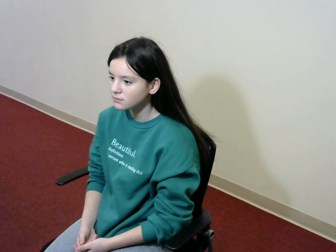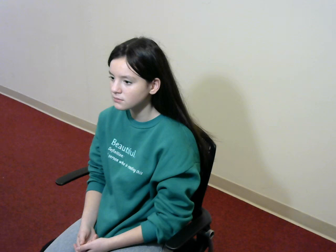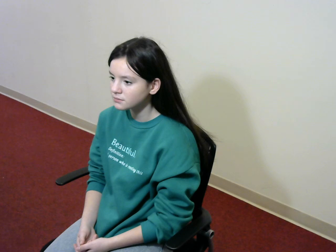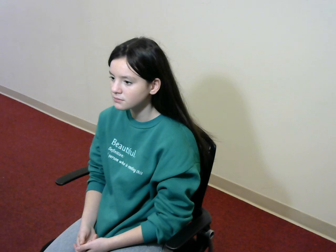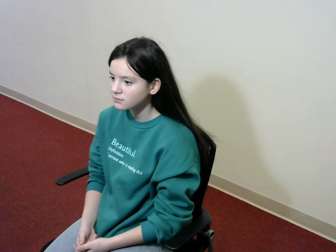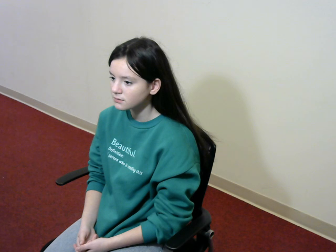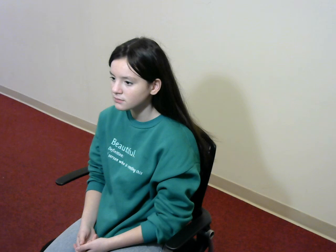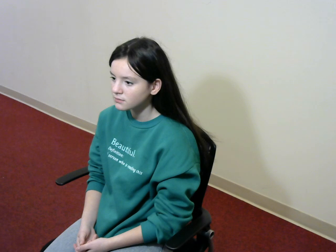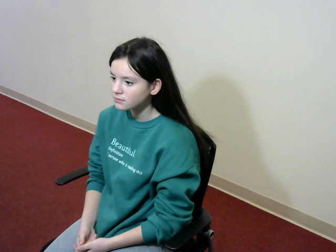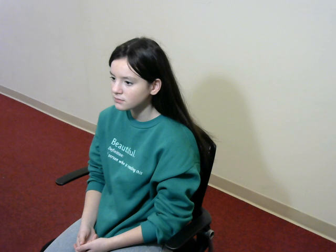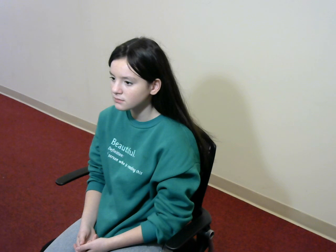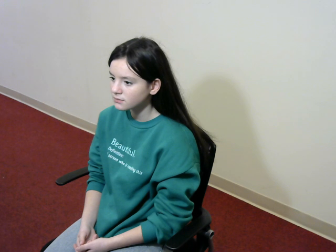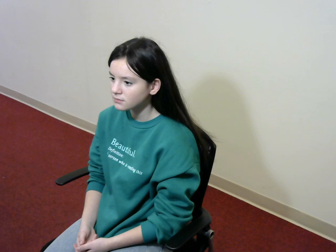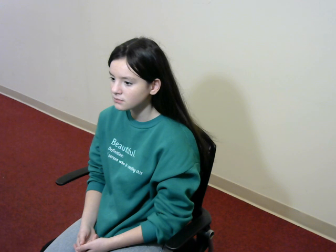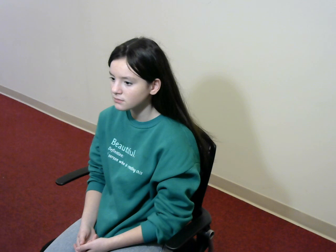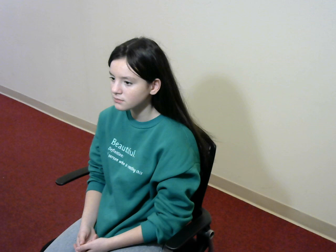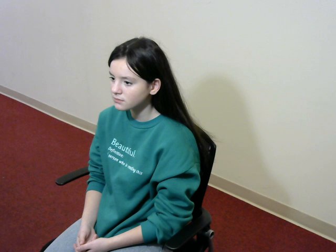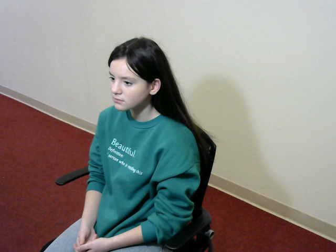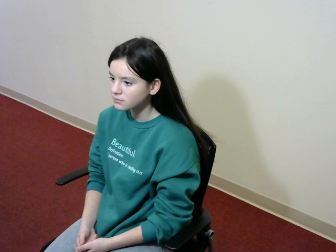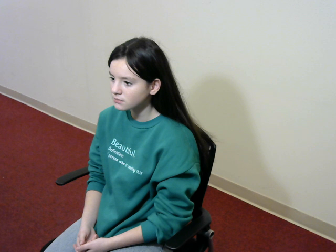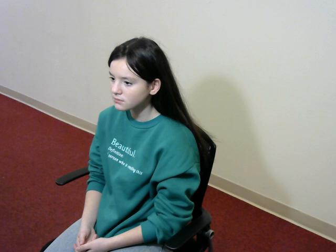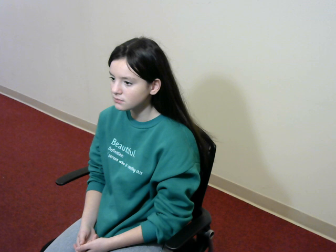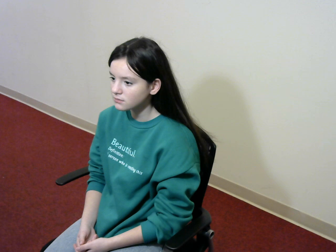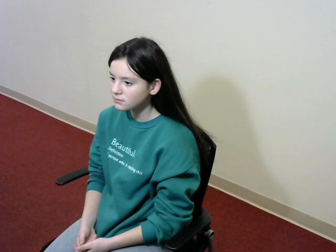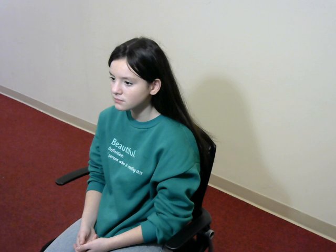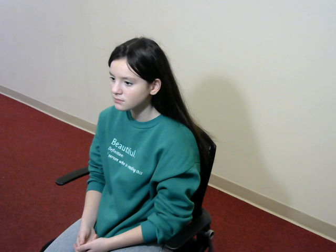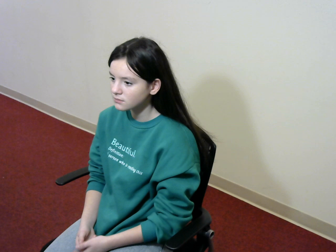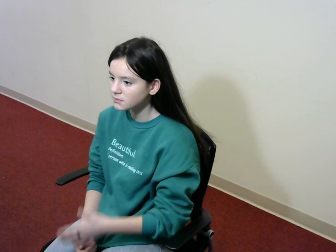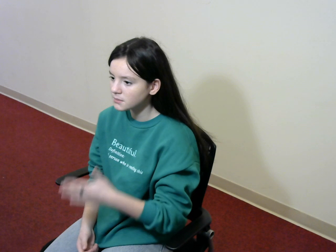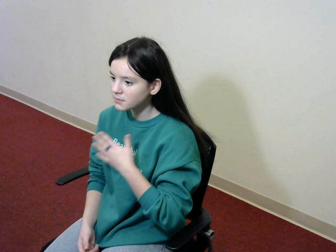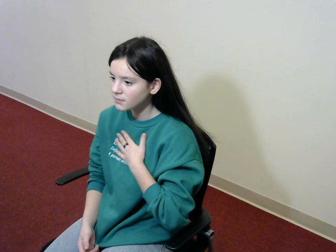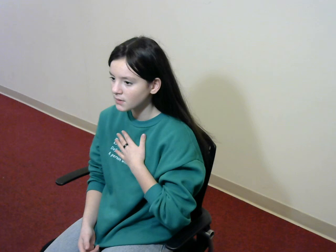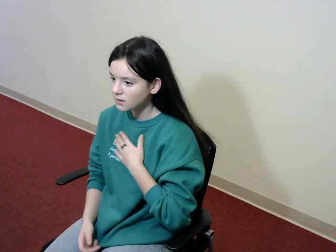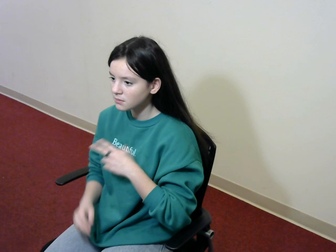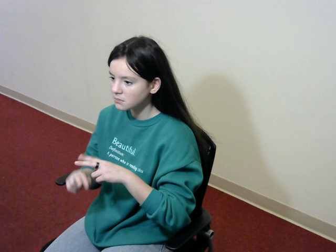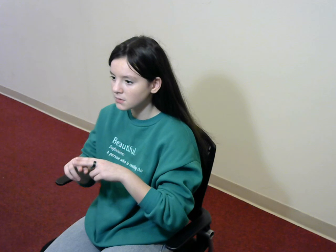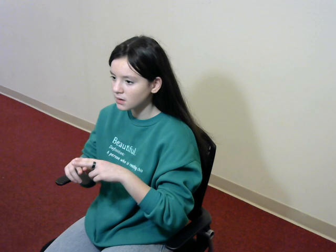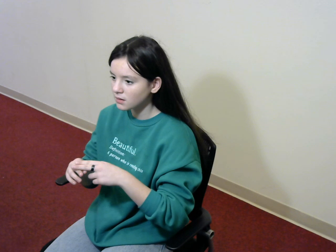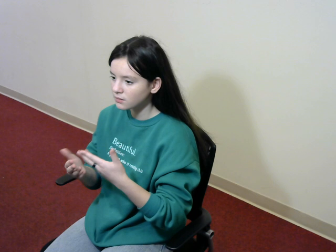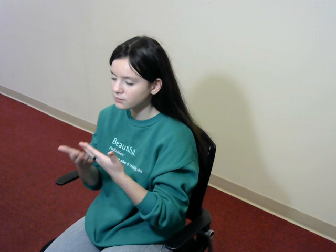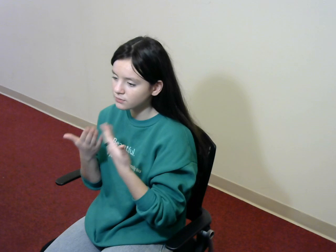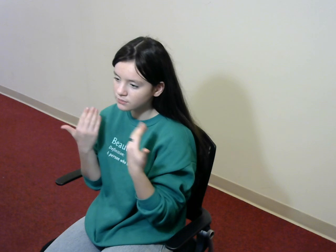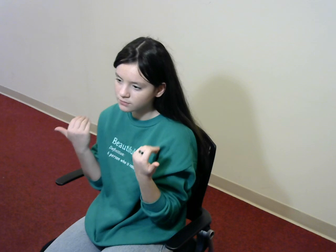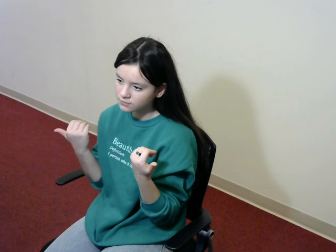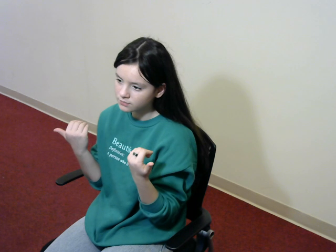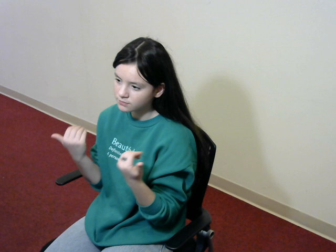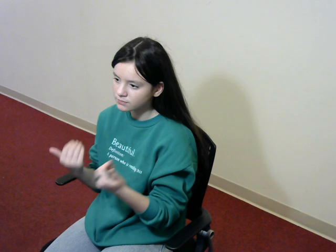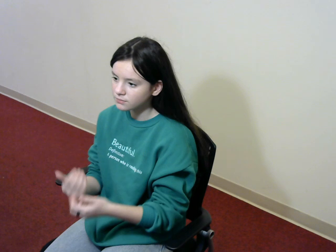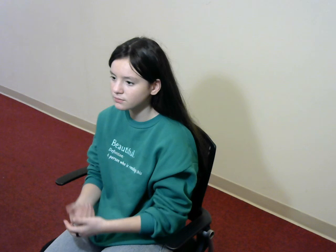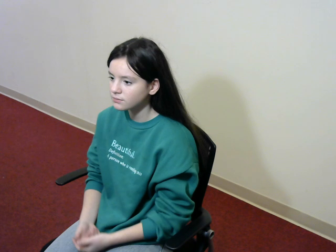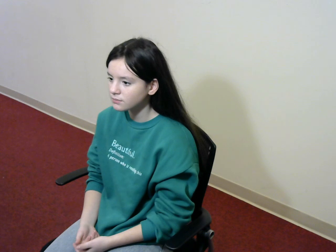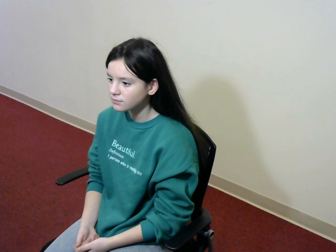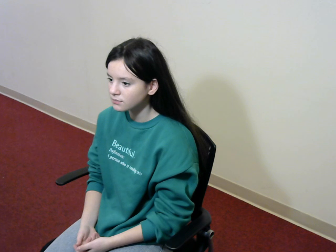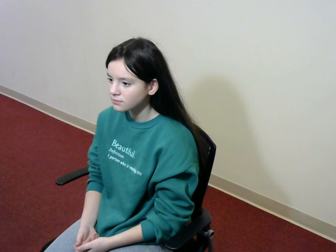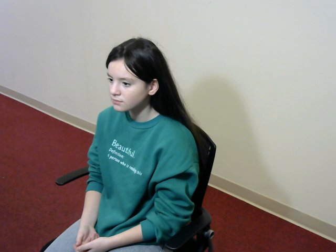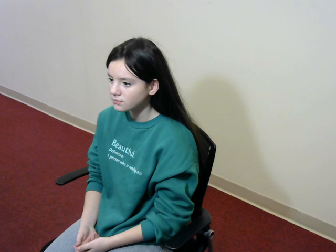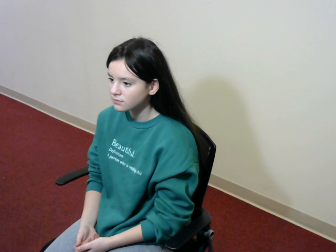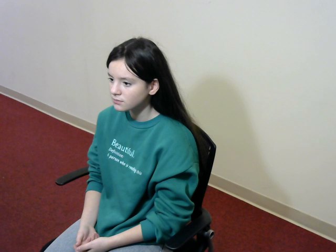Mənim şəxsiyyət vəsiqəm yoxdur